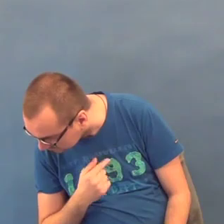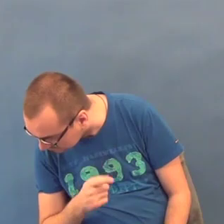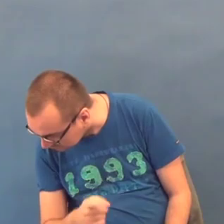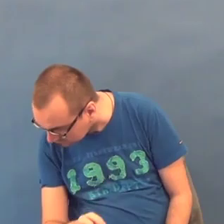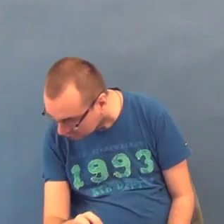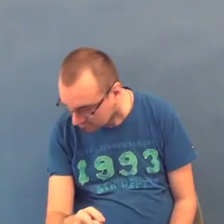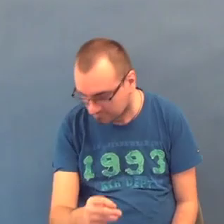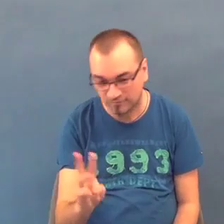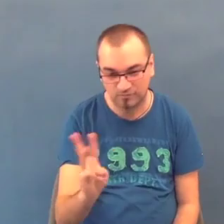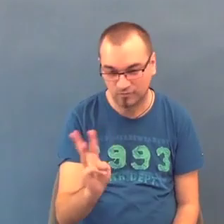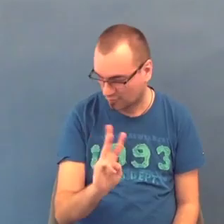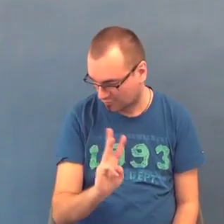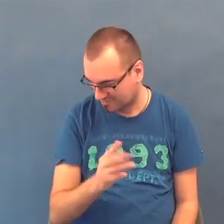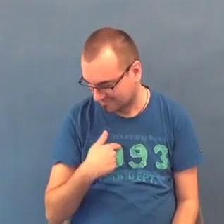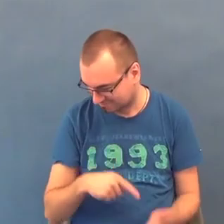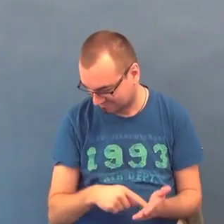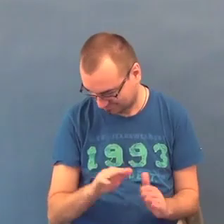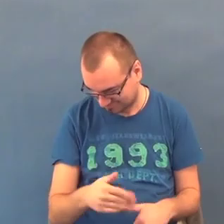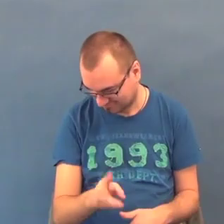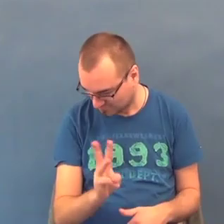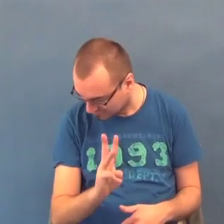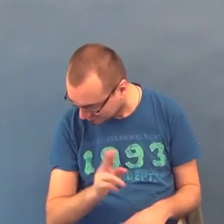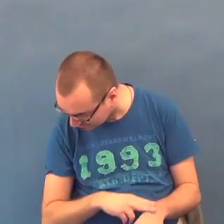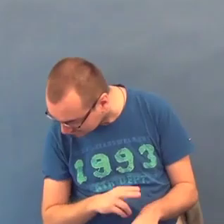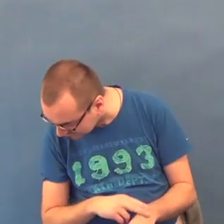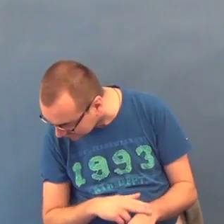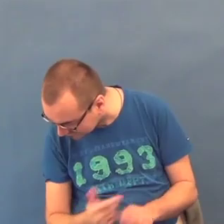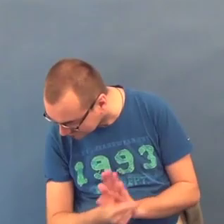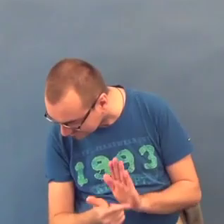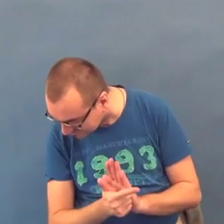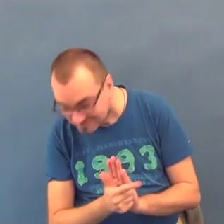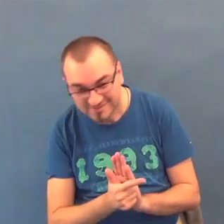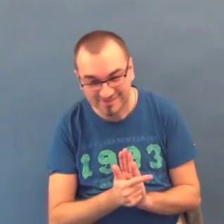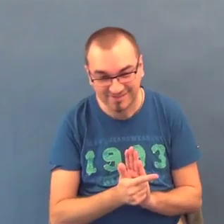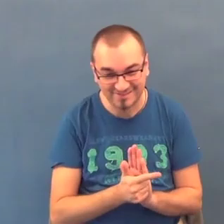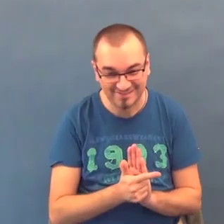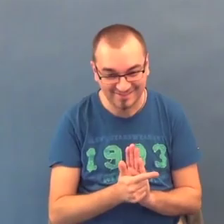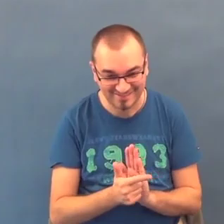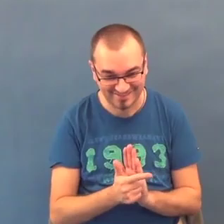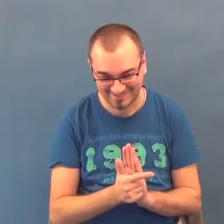We wtorek mogę, we wtorek o godzinie siedemnastej.